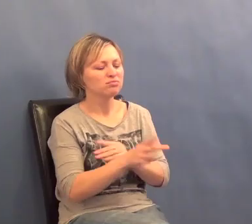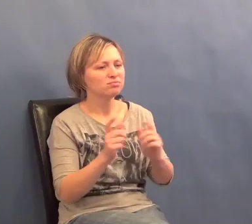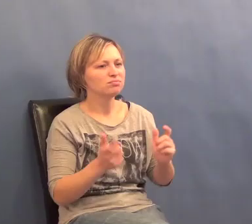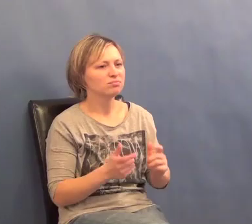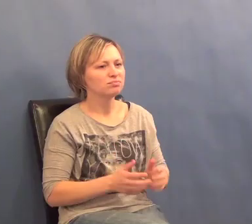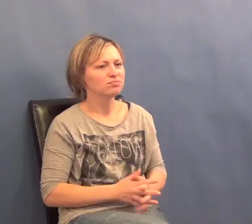Jest niebezpieczeństwo.